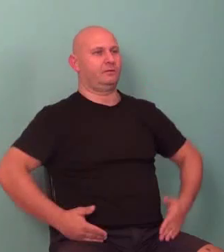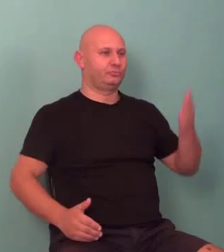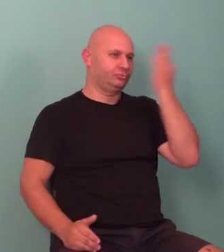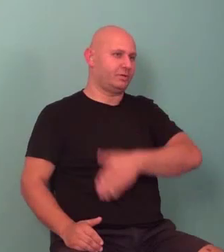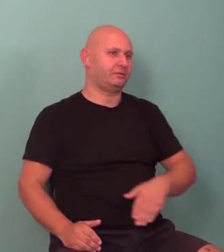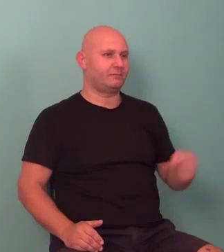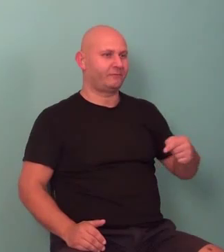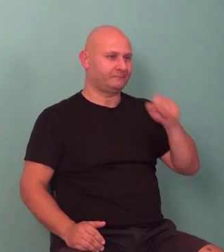Powinno być czarne.